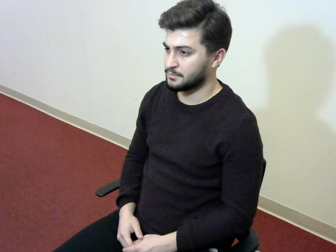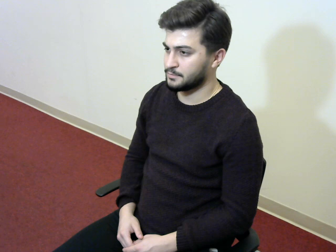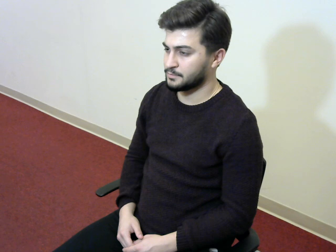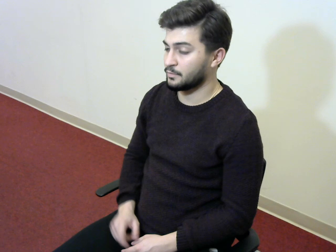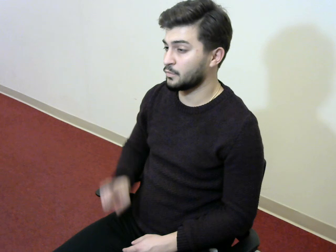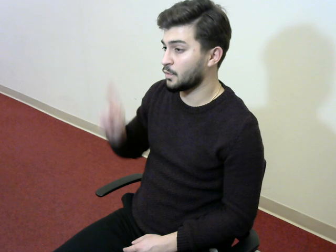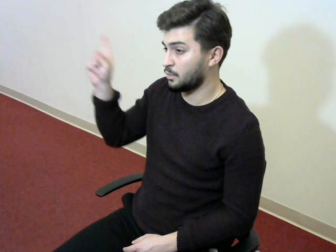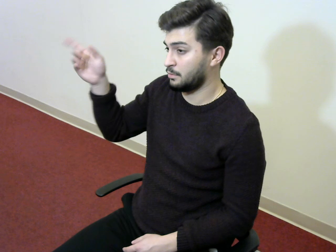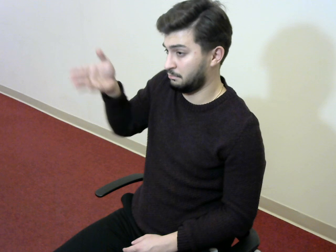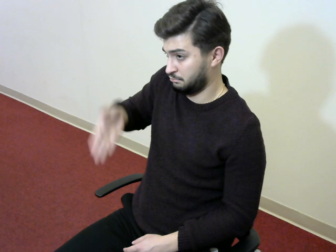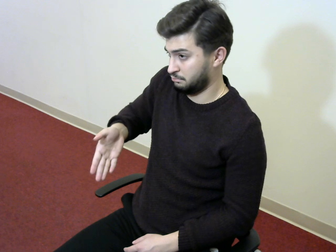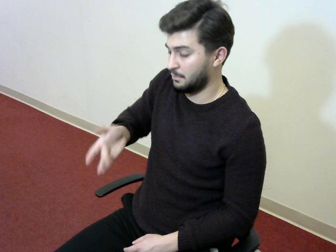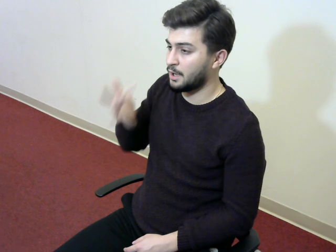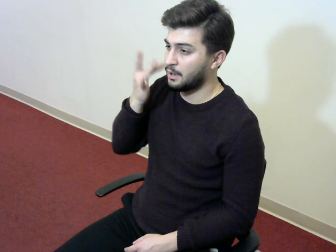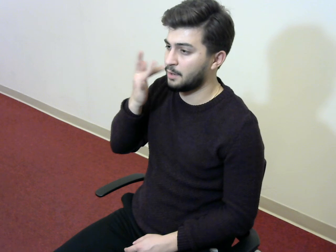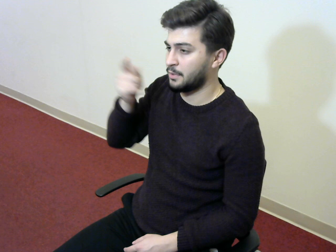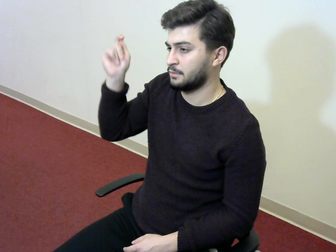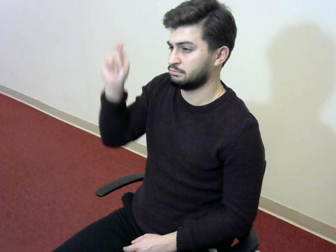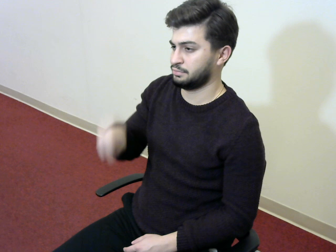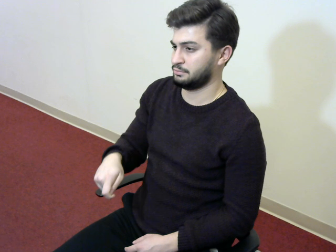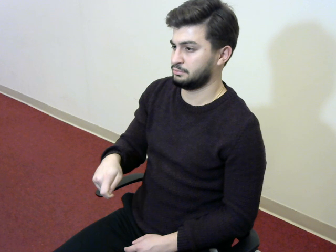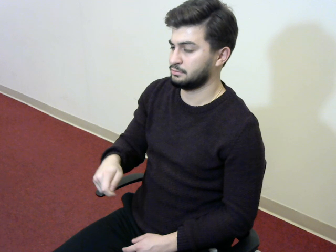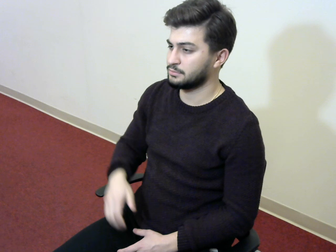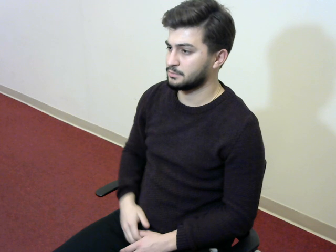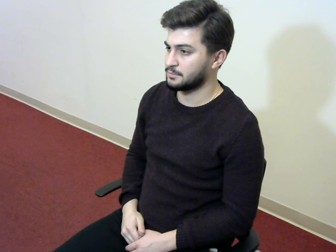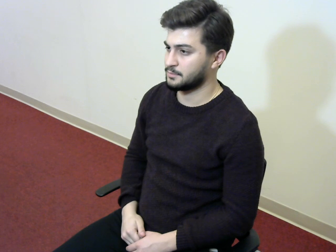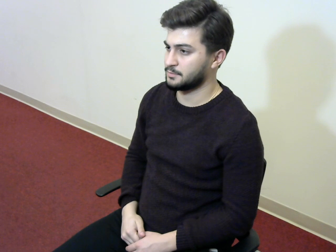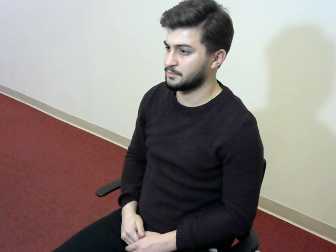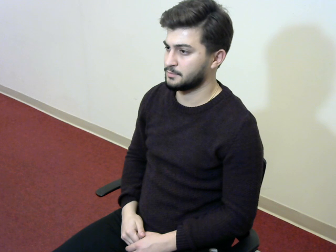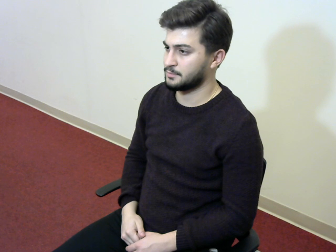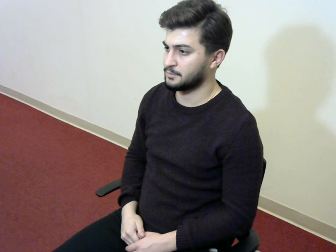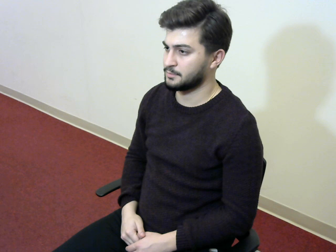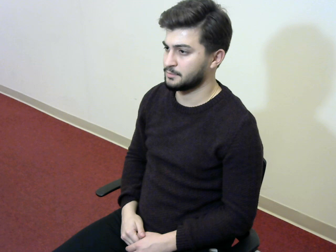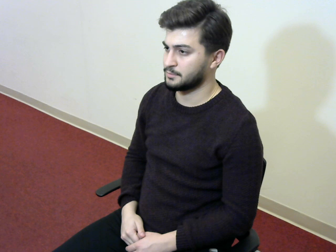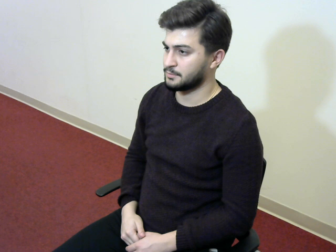O bura Amerikadan gəlib